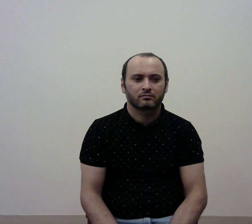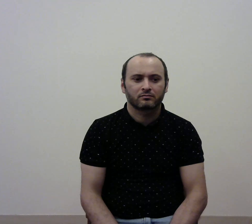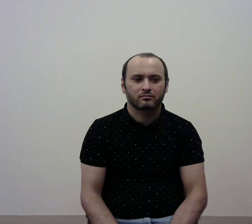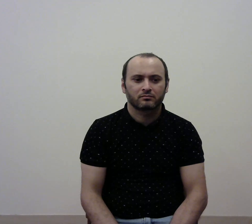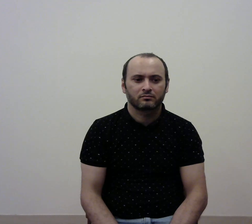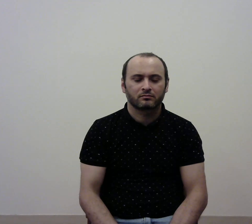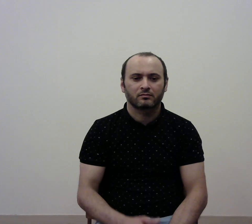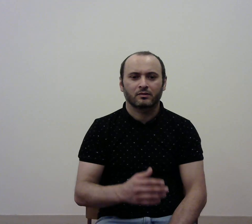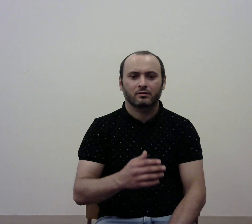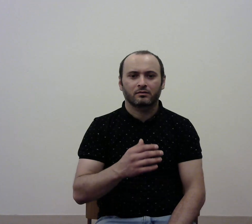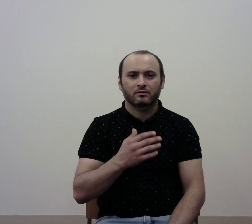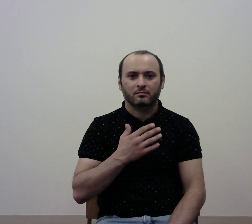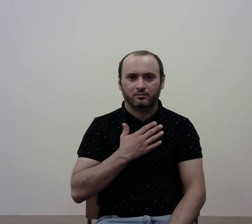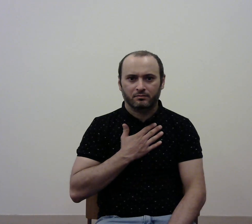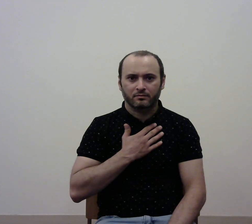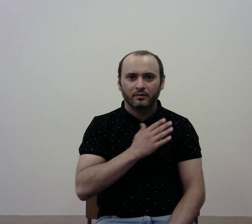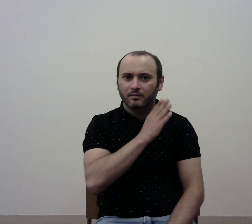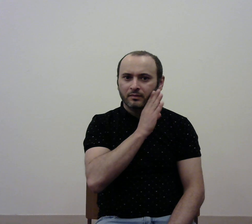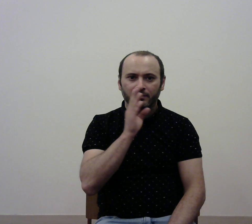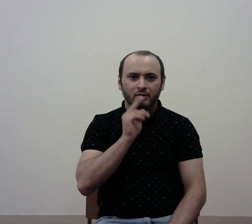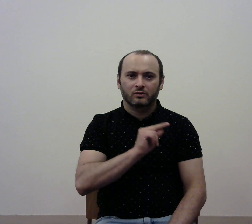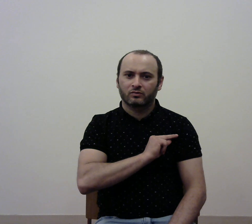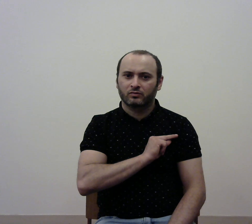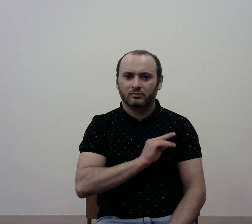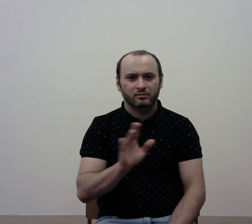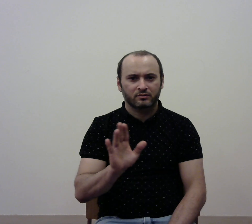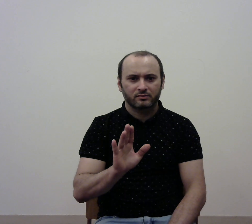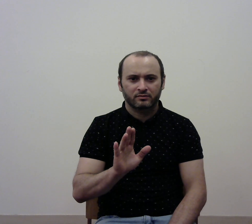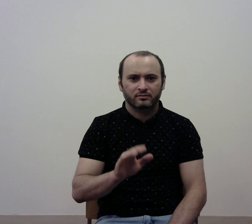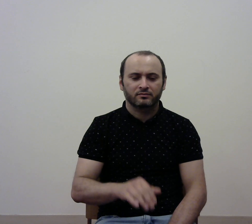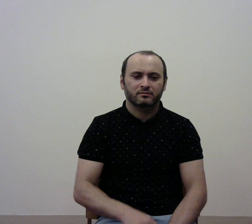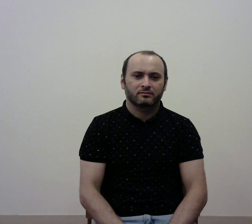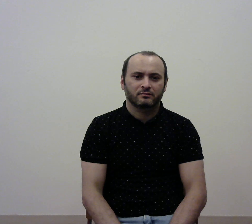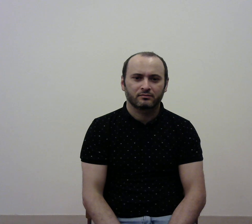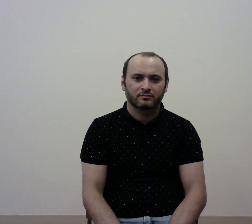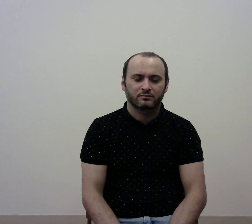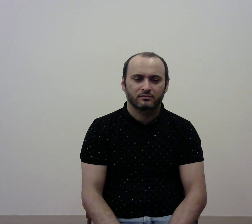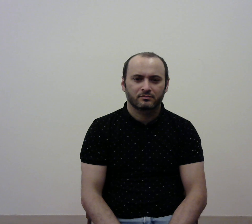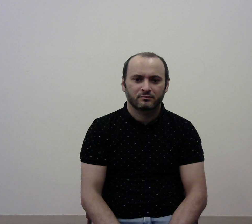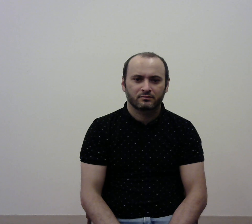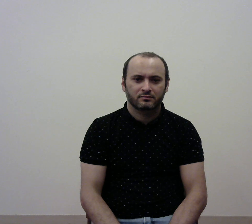Mənim anam işsizdir